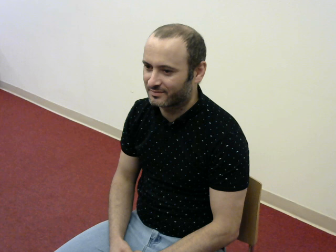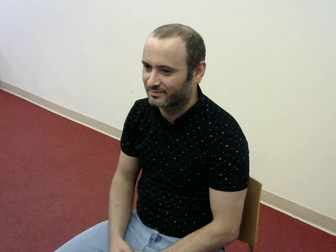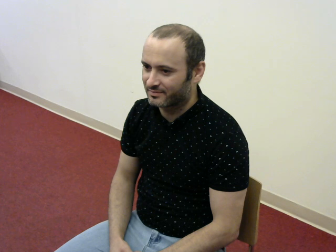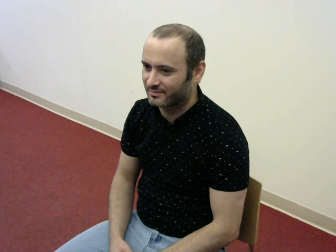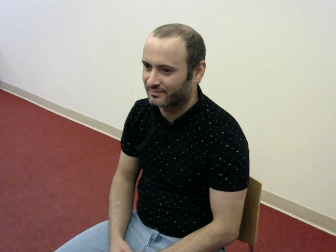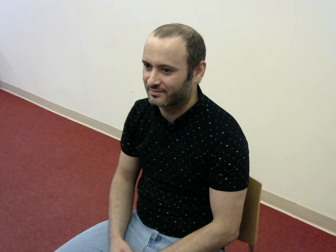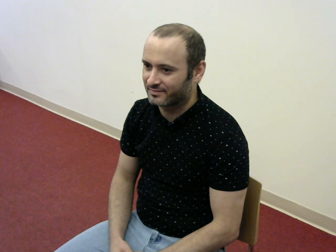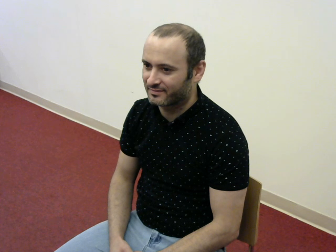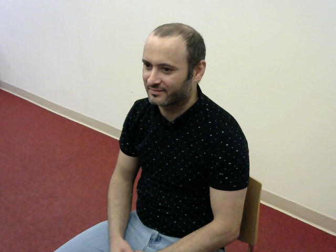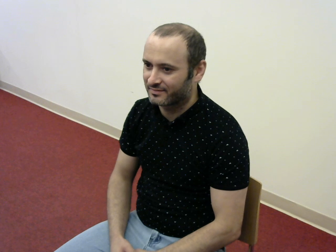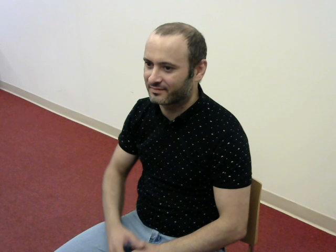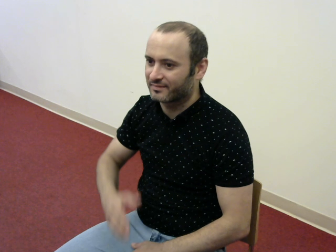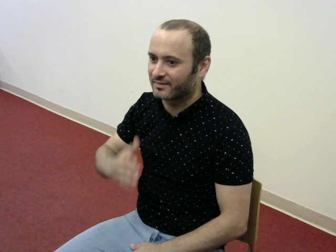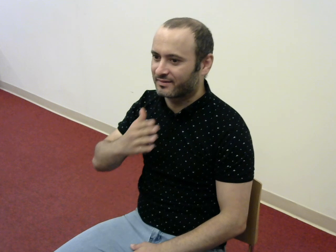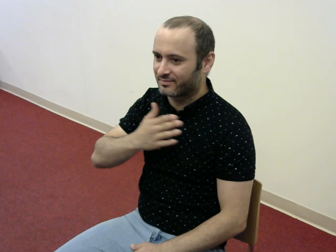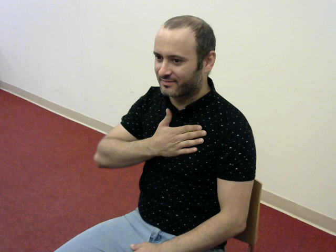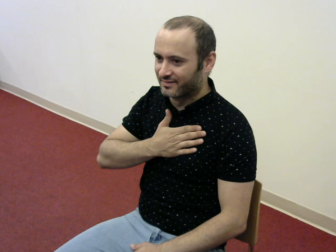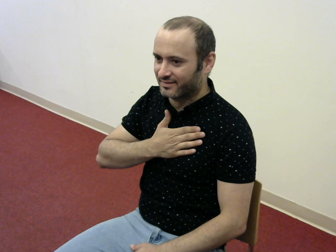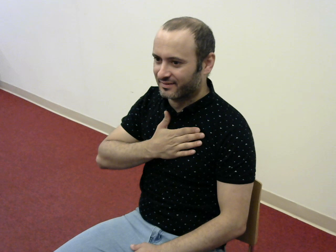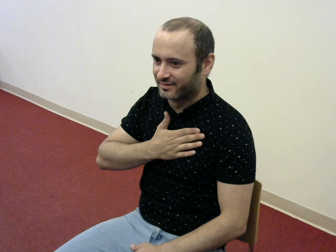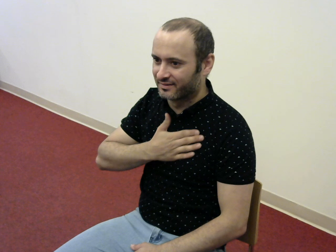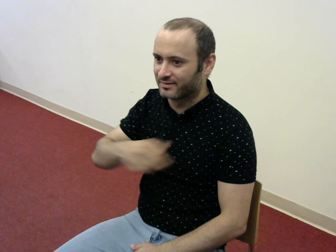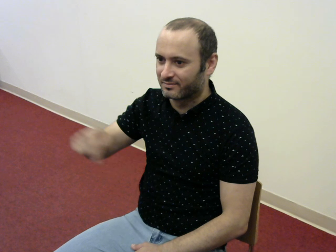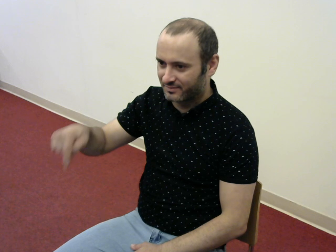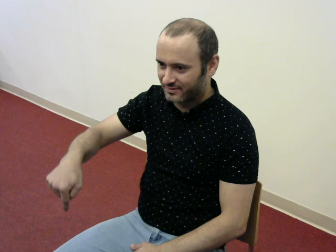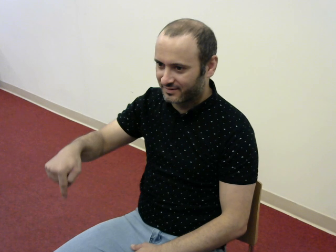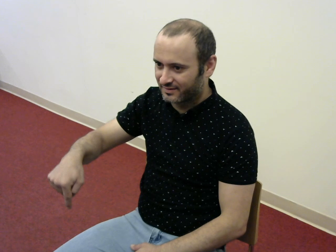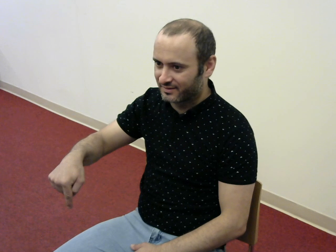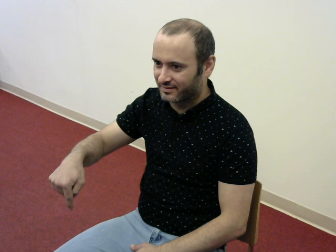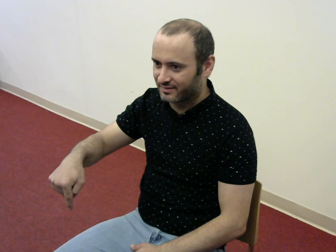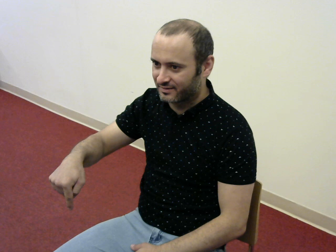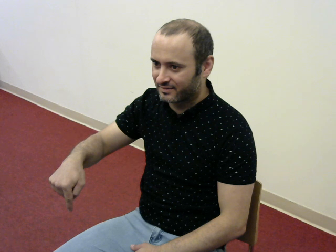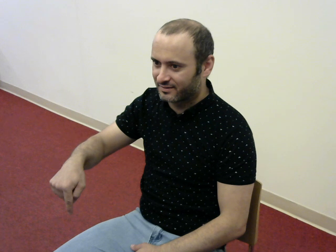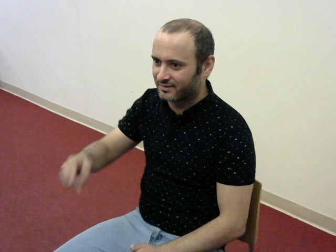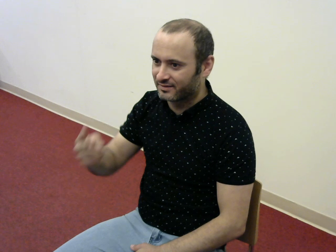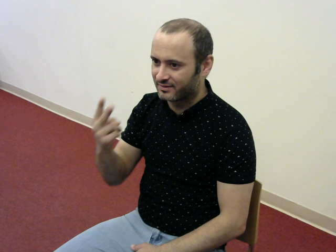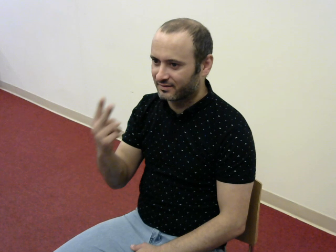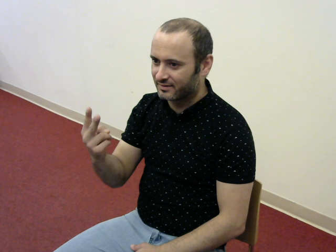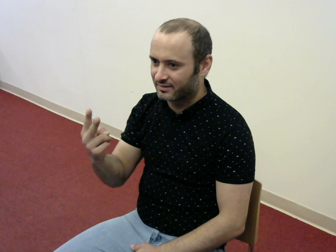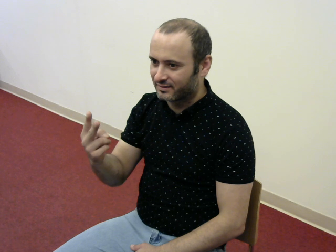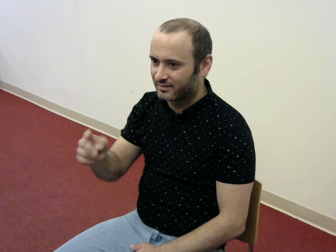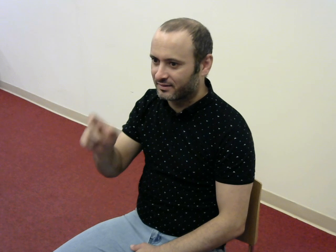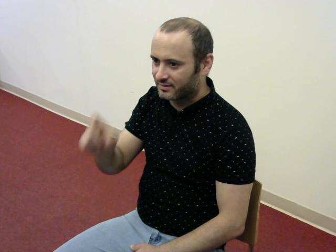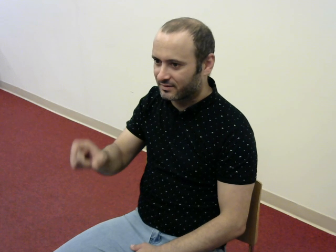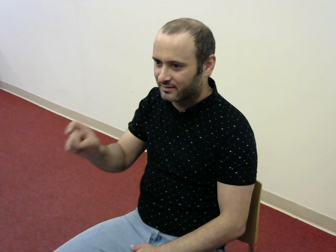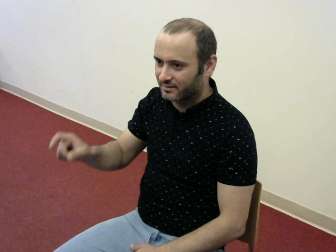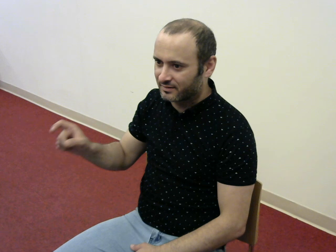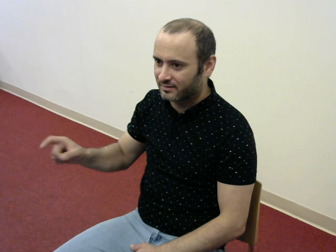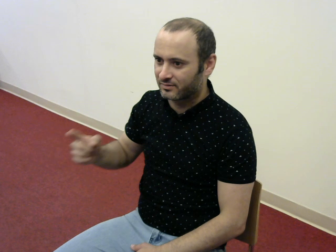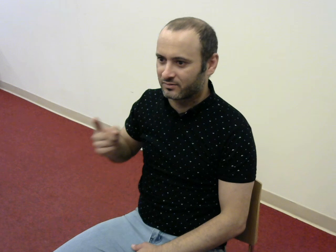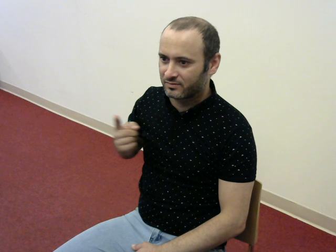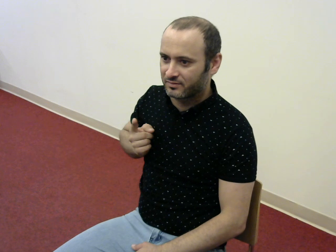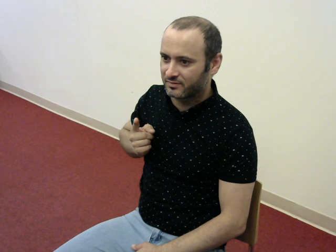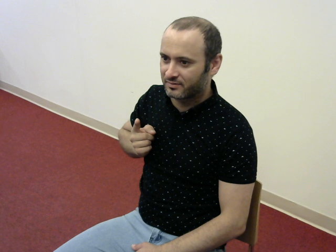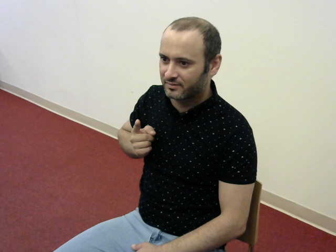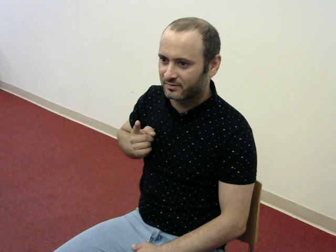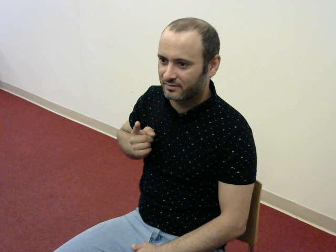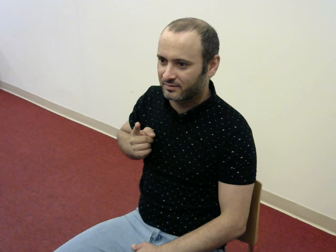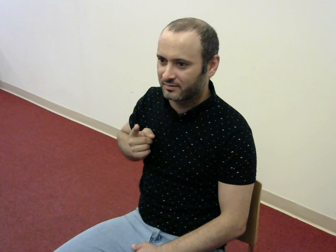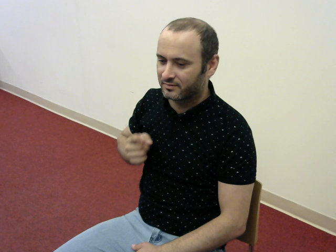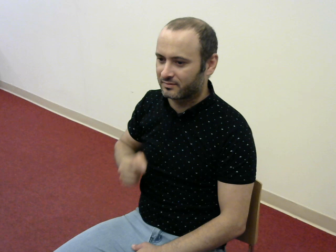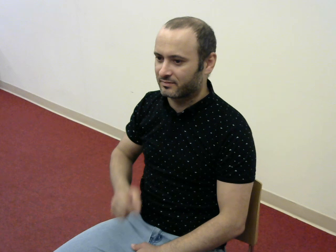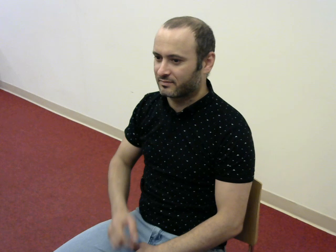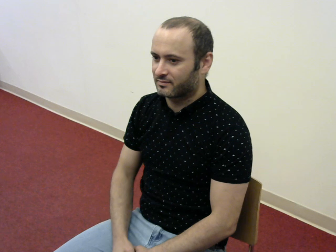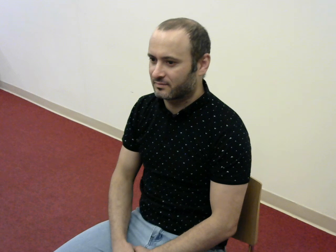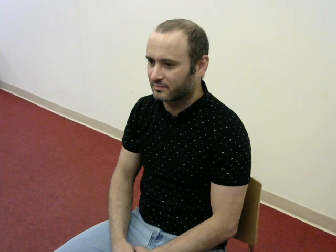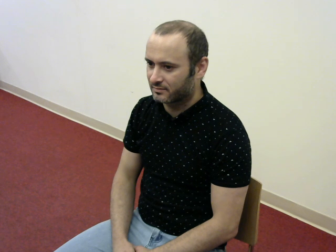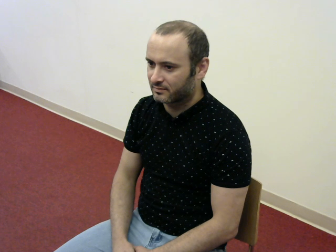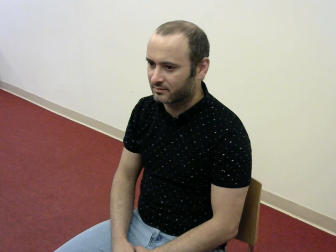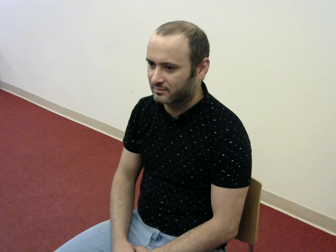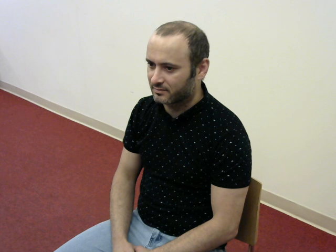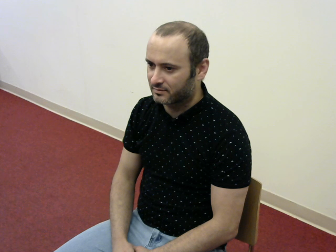Məni aşağıda 2 nəfər gözləyir